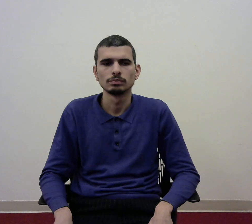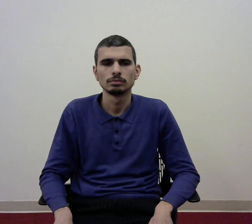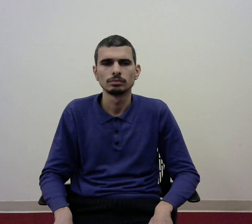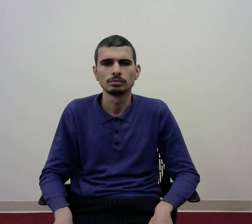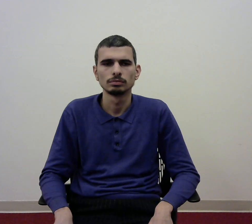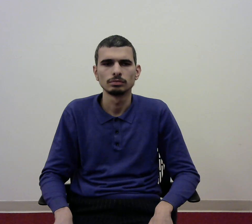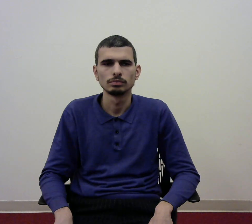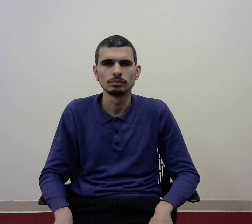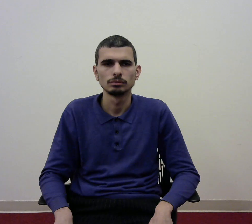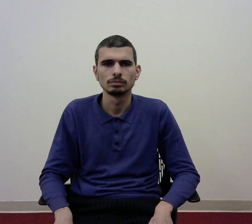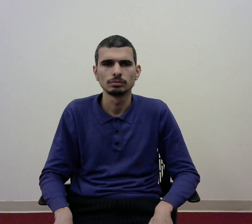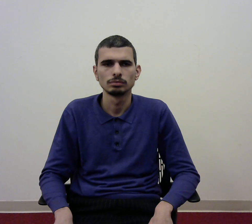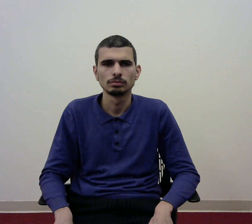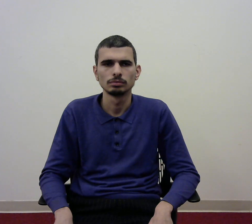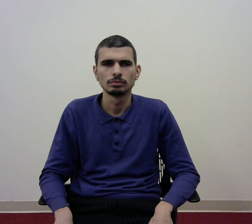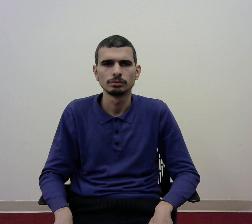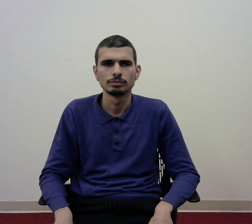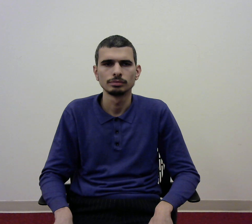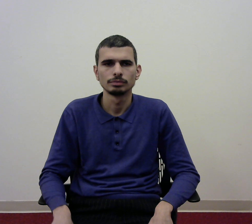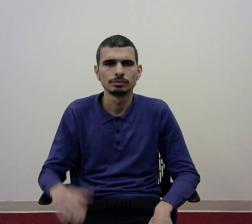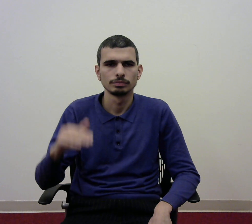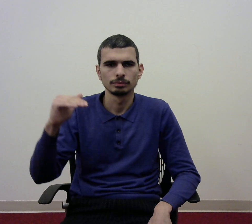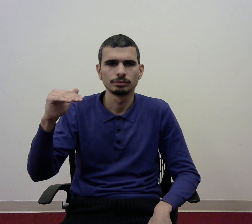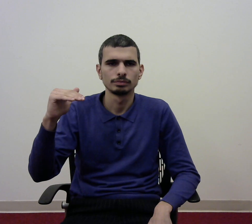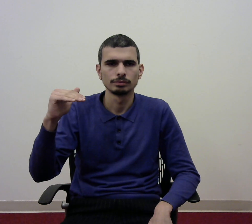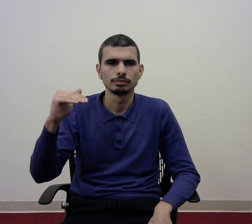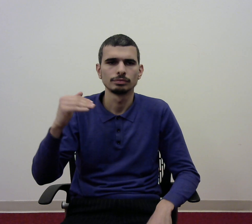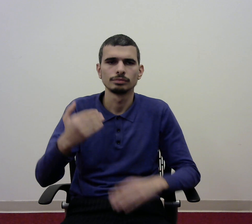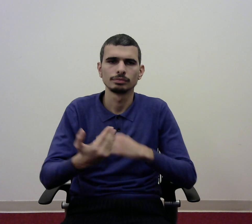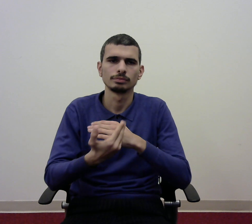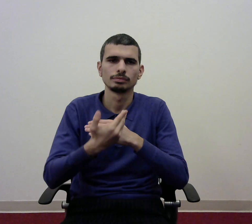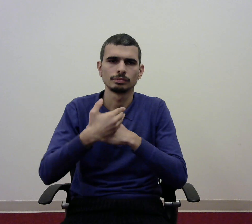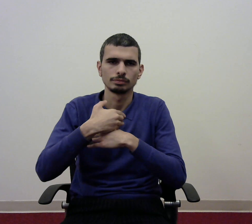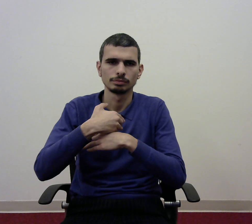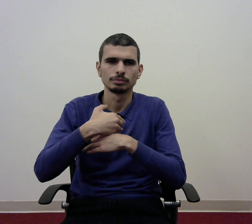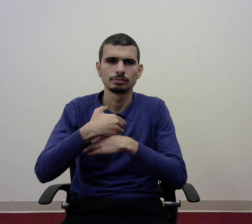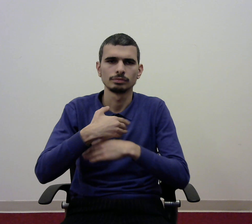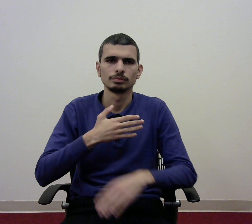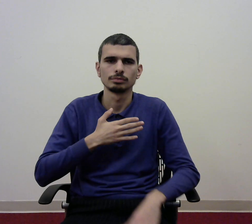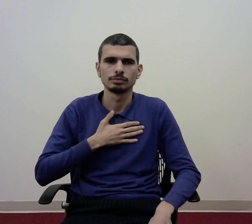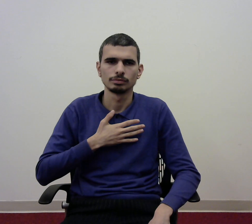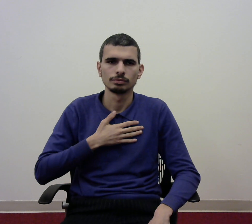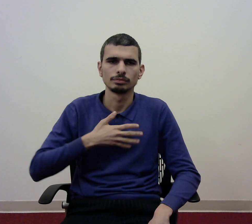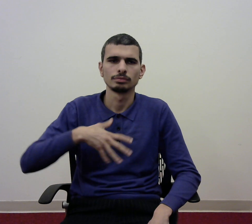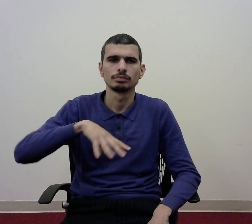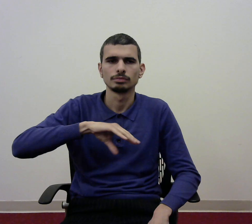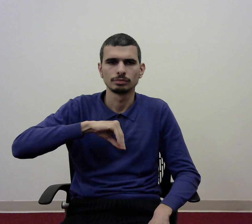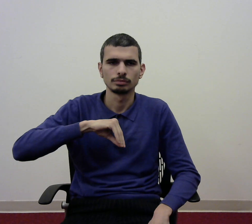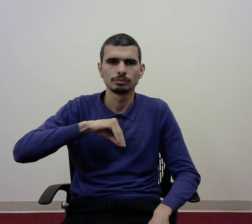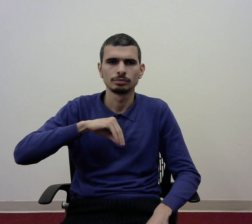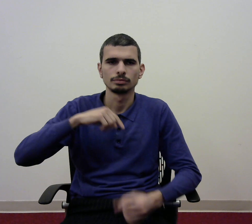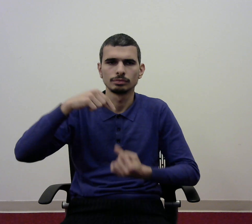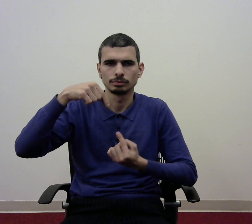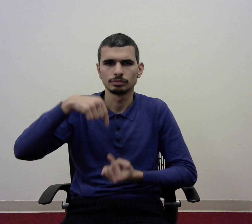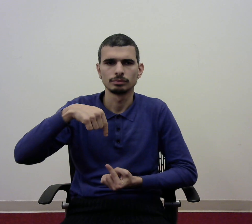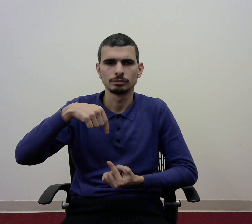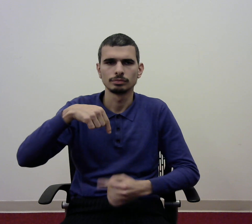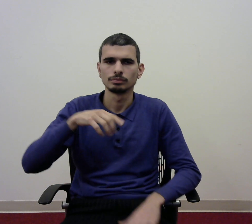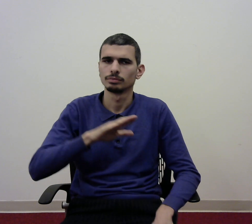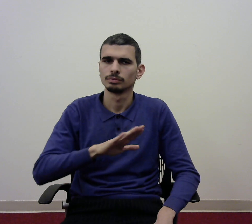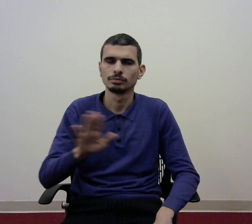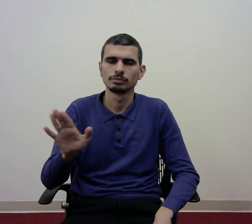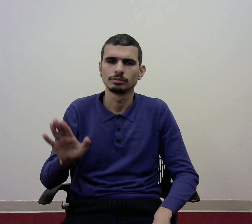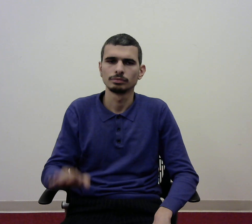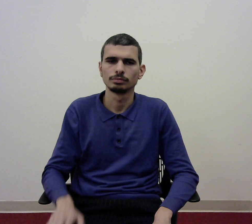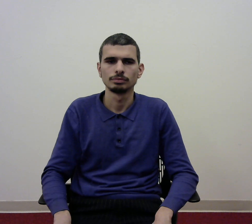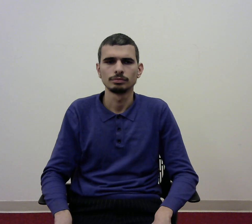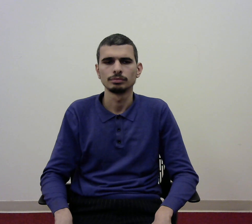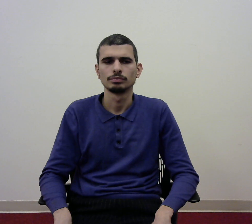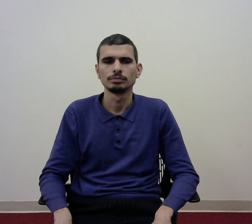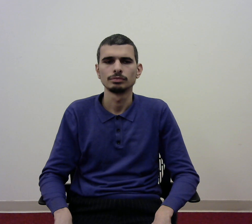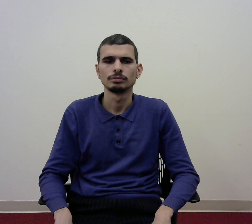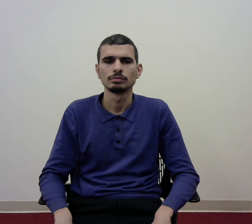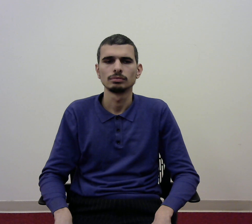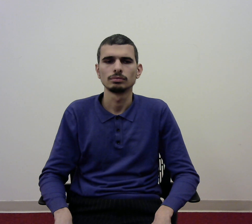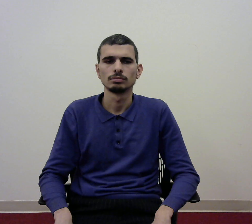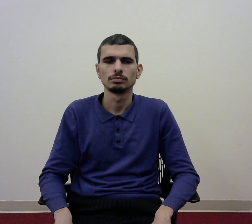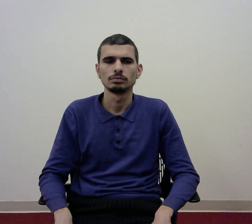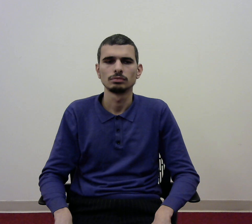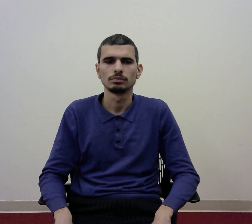Sizin müraciətiniz bizə uyğun deyildir